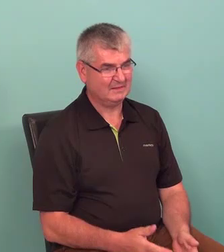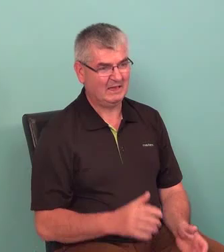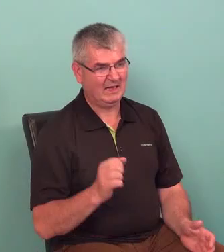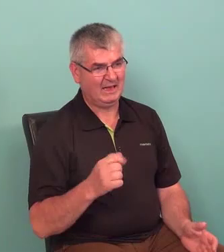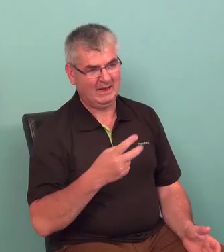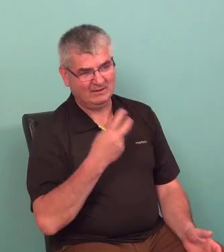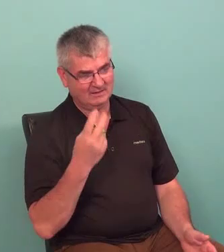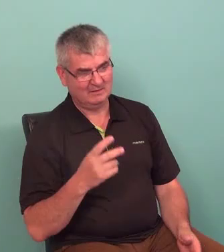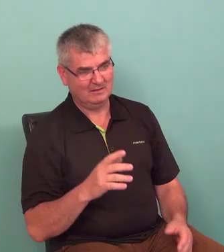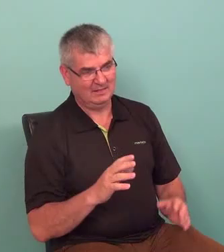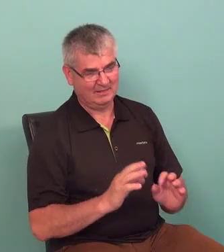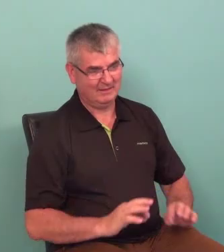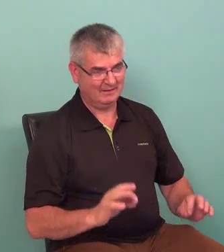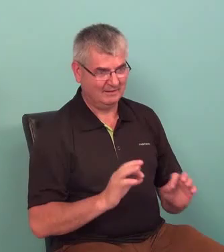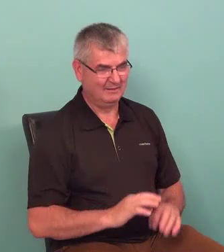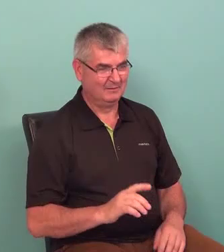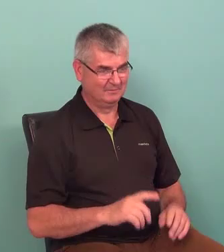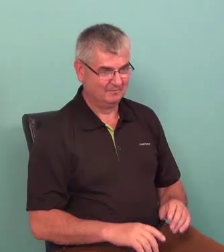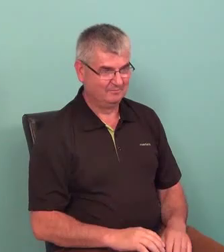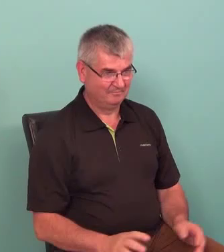A jeśli jest pijany, delikatnie, normalnie.